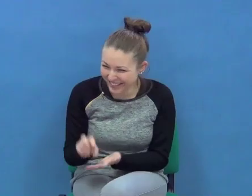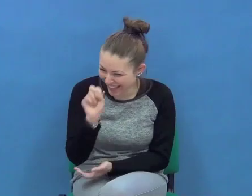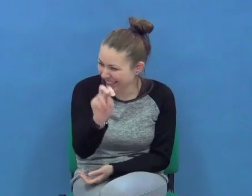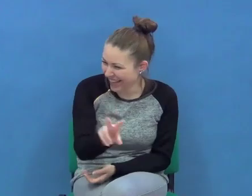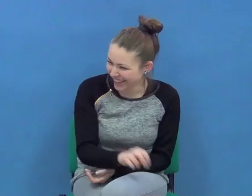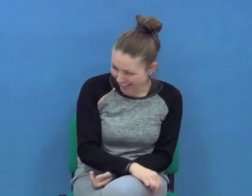Tak.